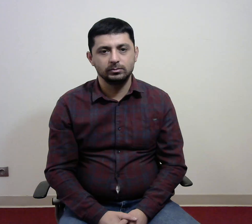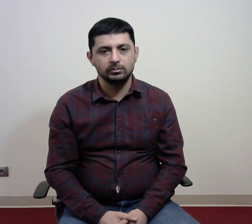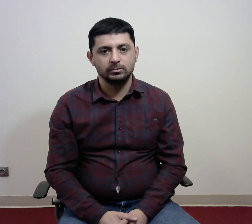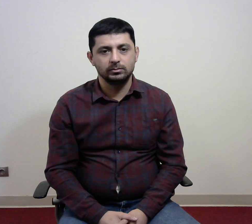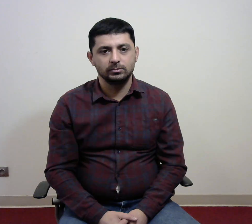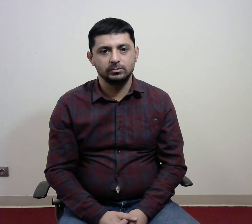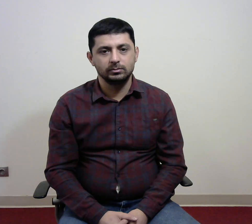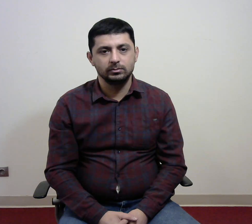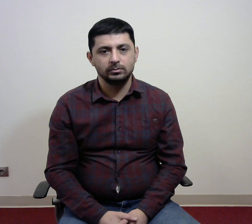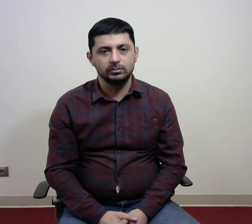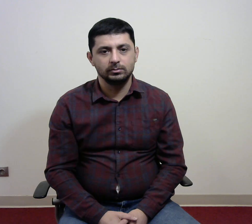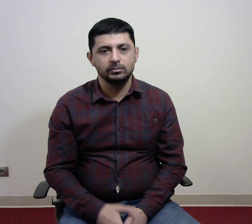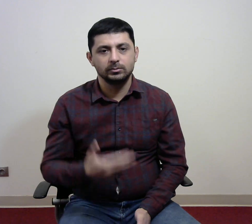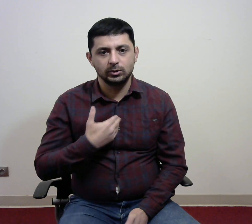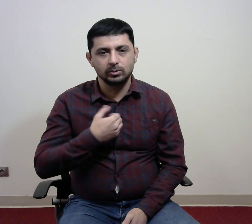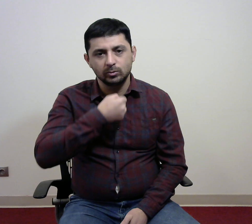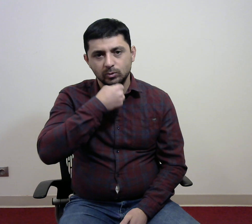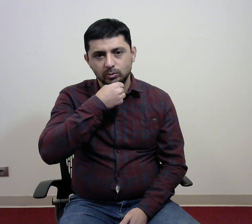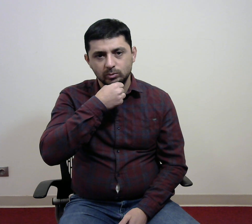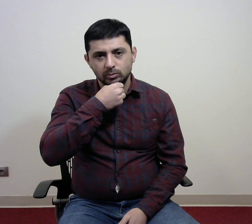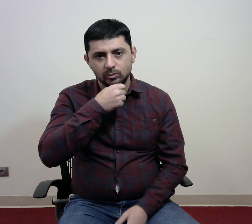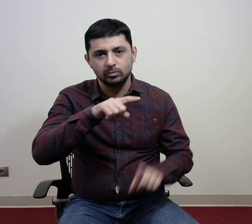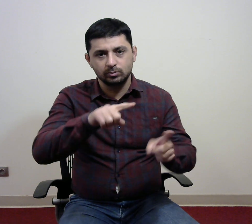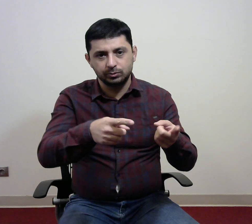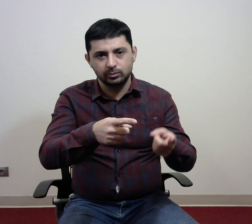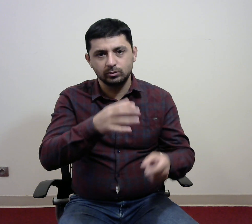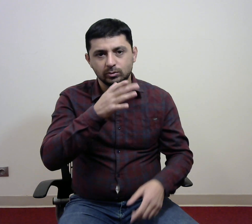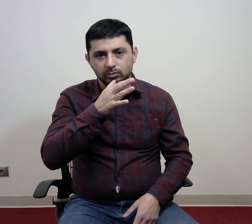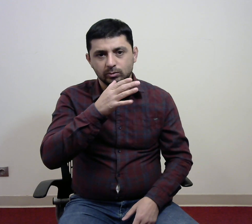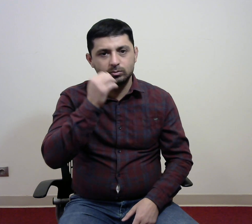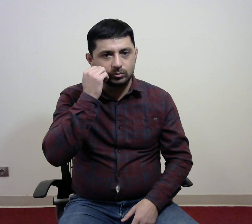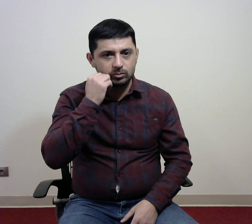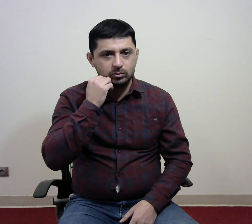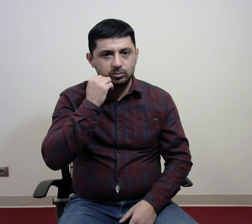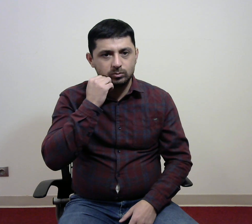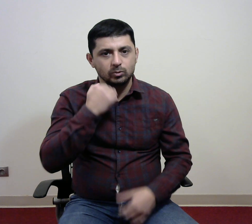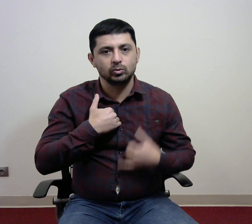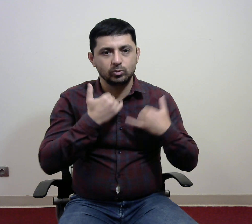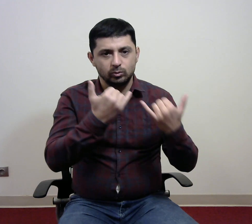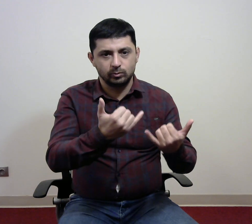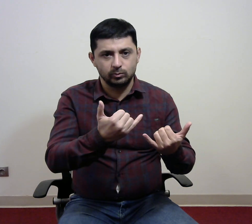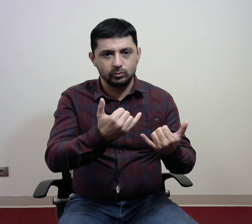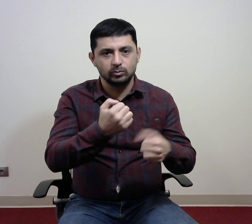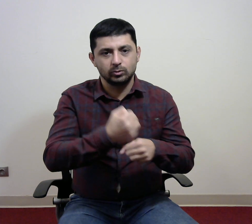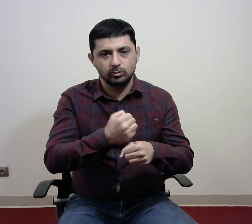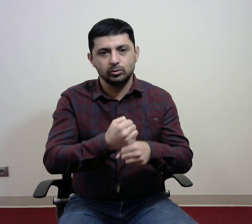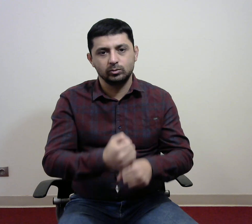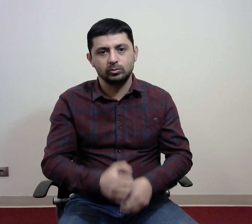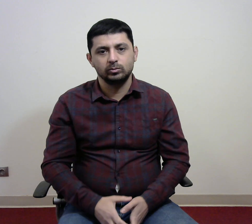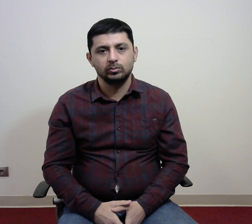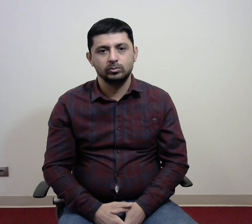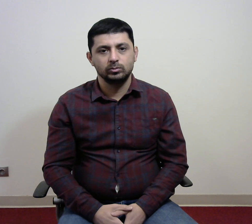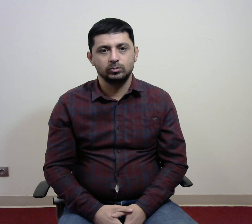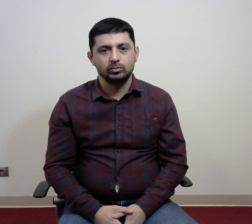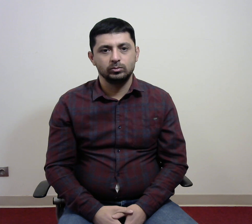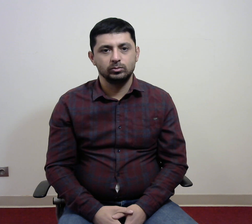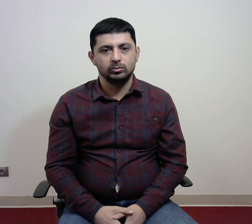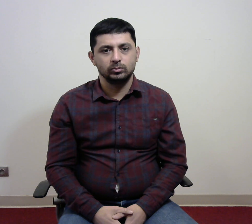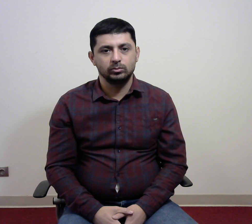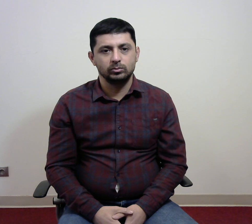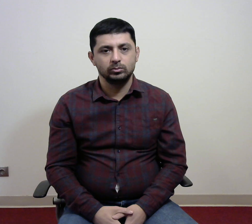Mən böyüklərə (yaşlılara) hörmət edirəm